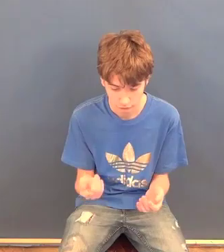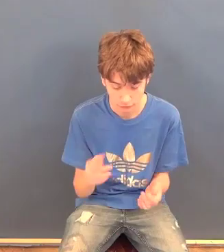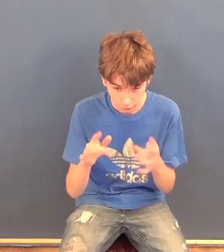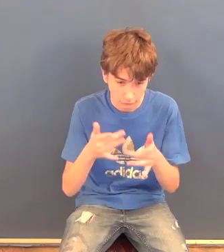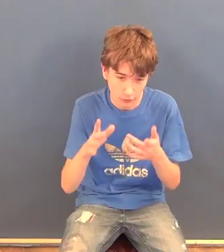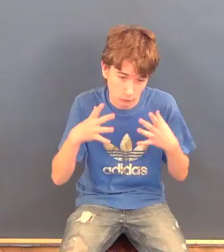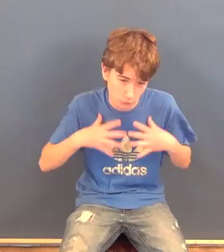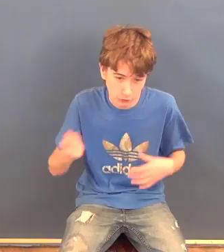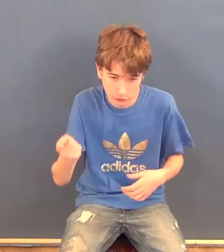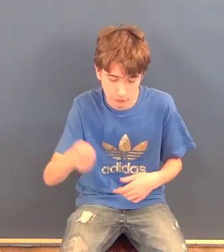Na rowerze jeździ się powoli.